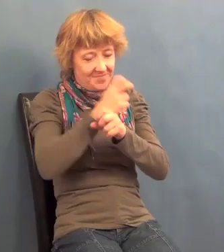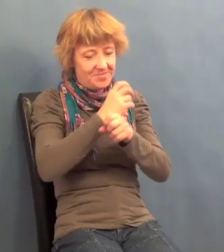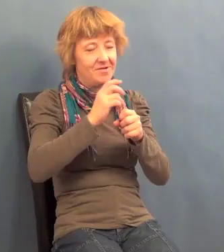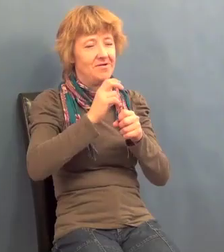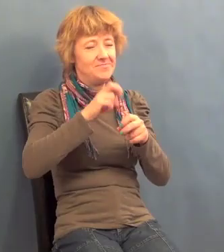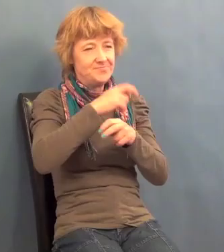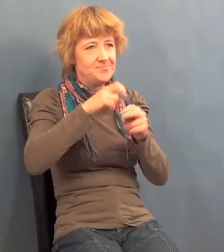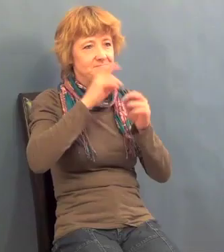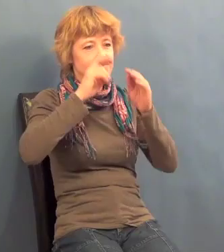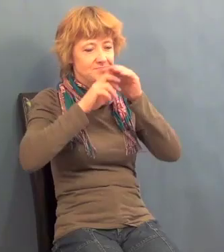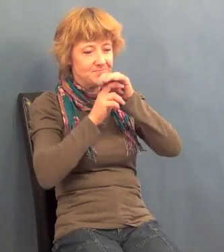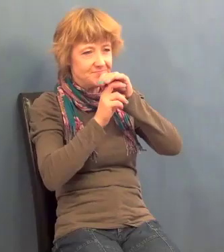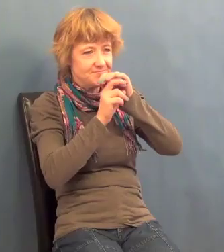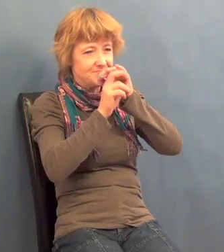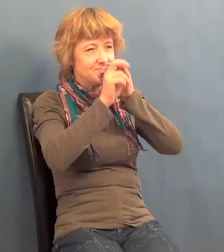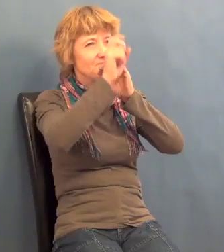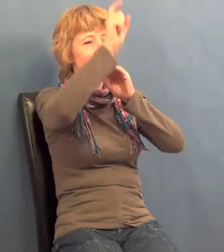Idzie w górę, w rurze.